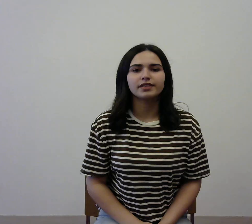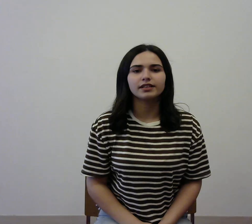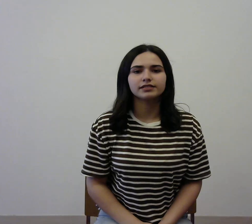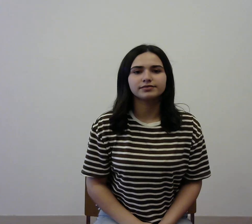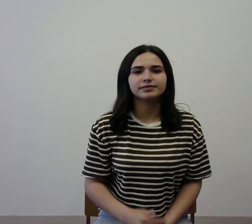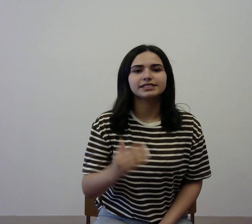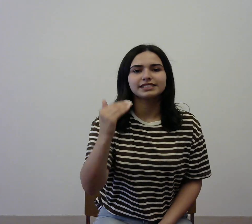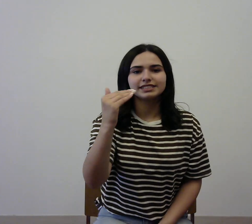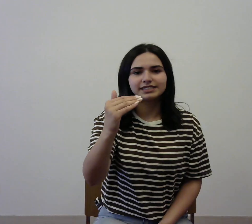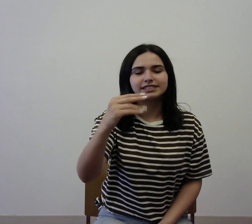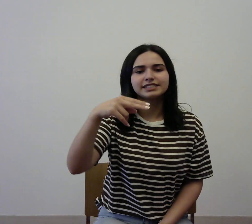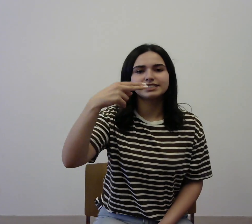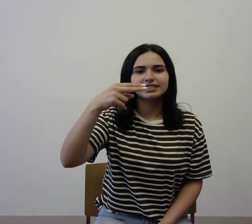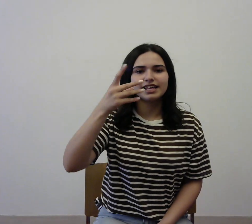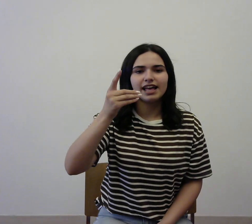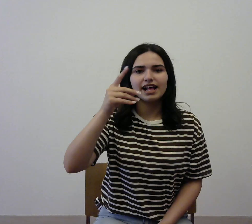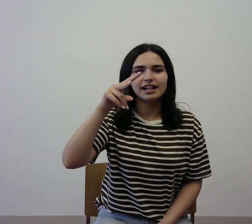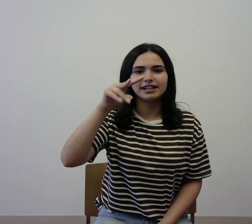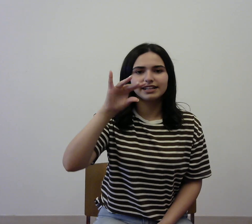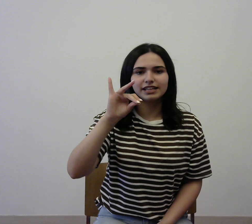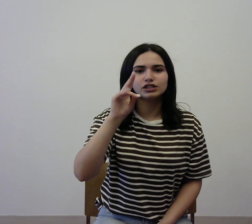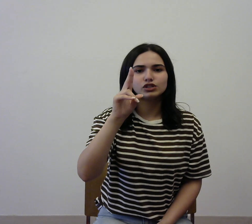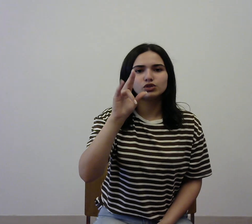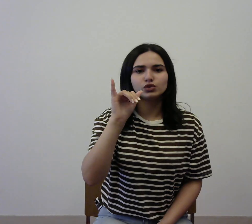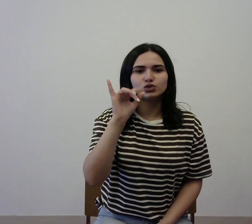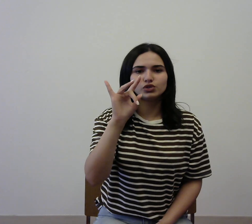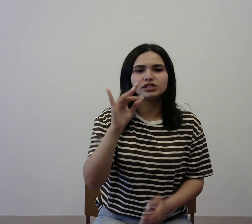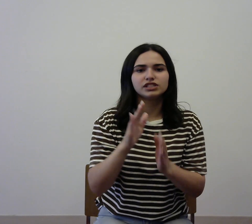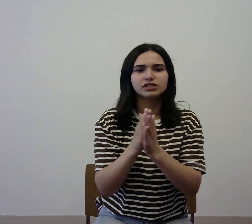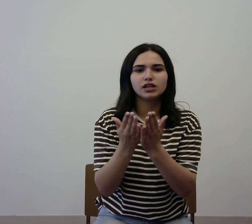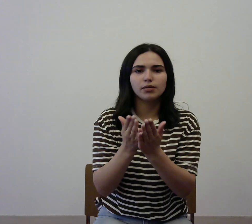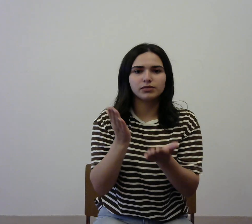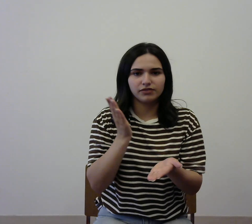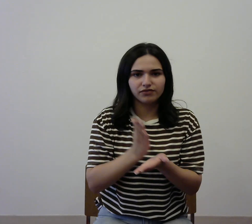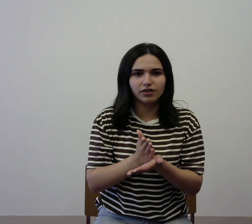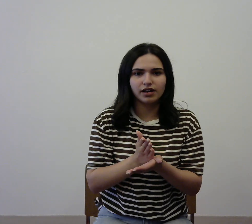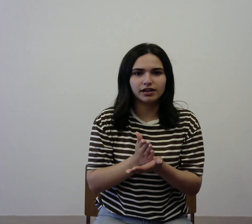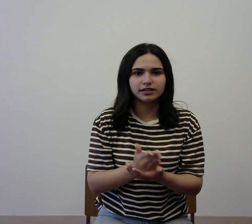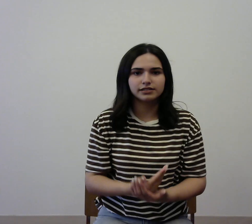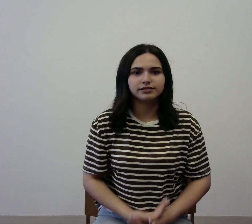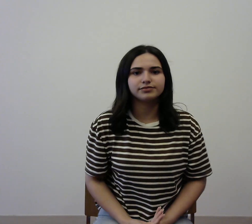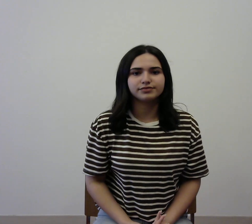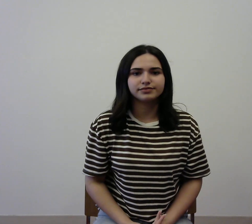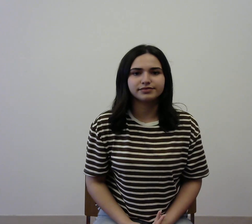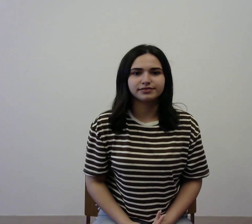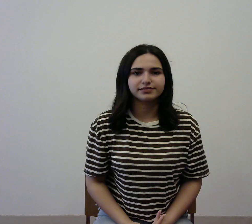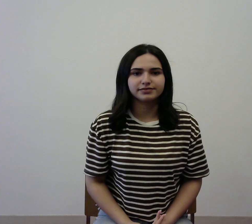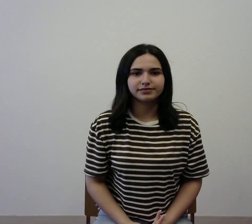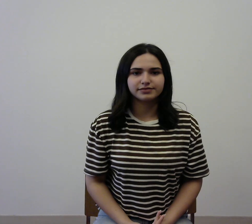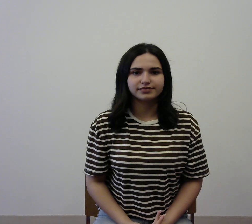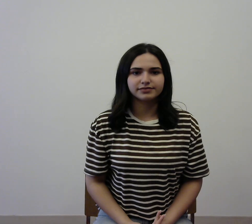Sizdə "Dəli Kür" kitabı var?